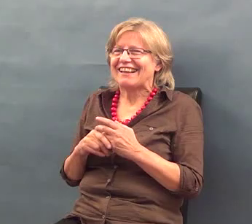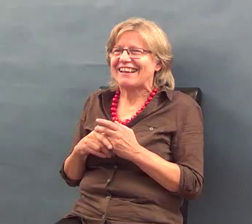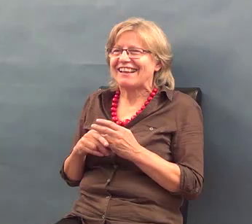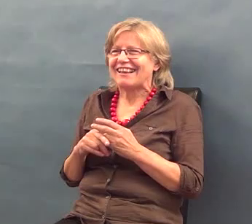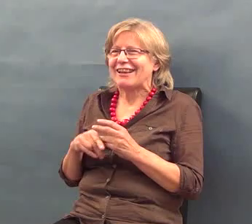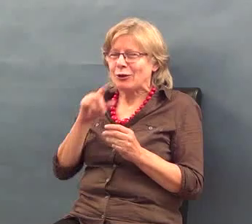Ptak.